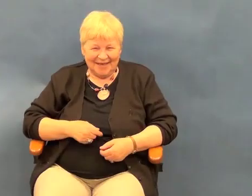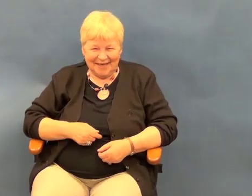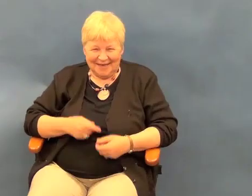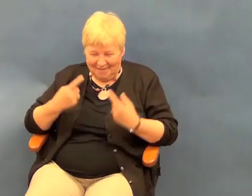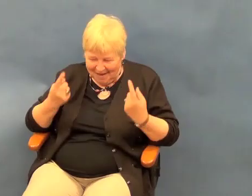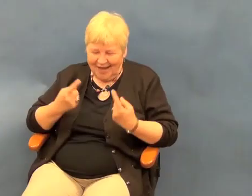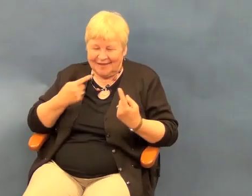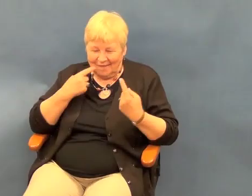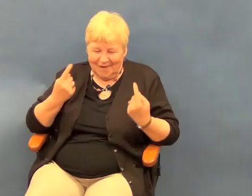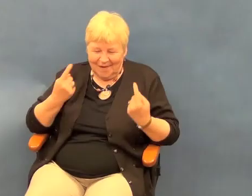Bajka, bajka.